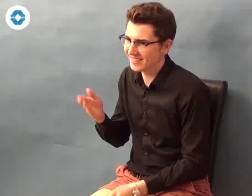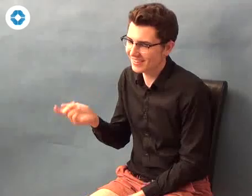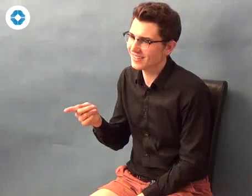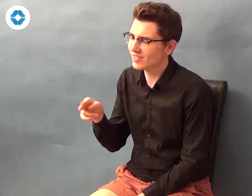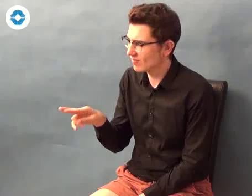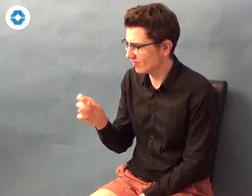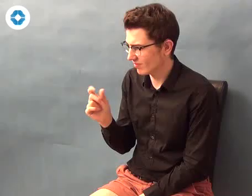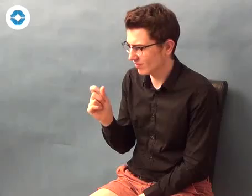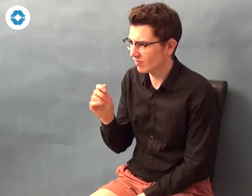Policjant patrzy i zastanawia się.